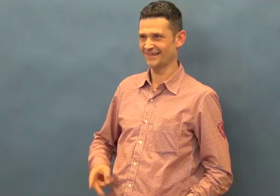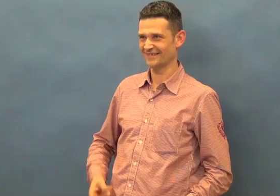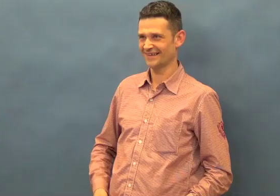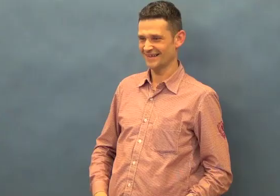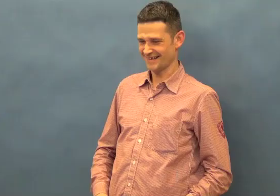Odwrotnie.